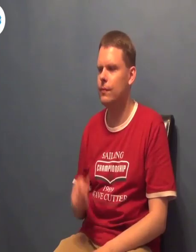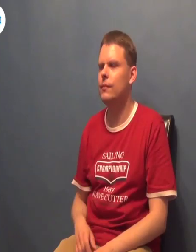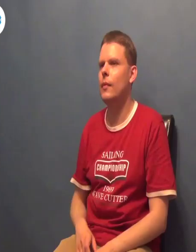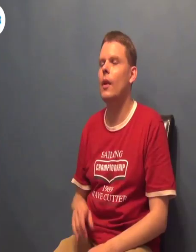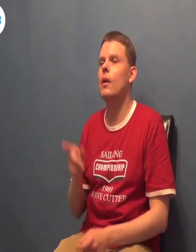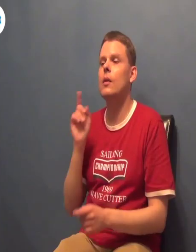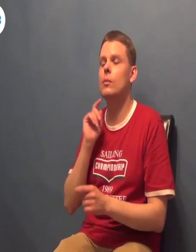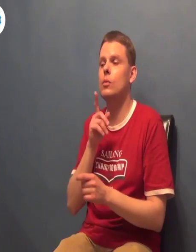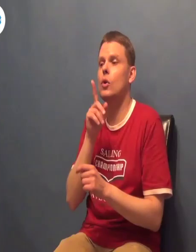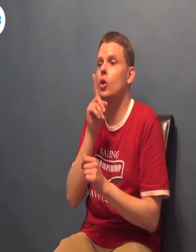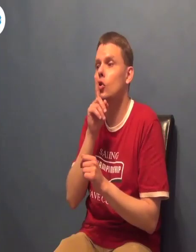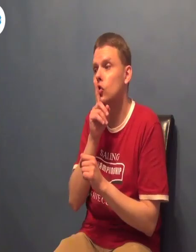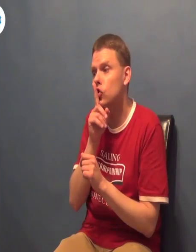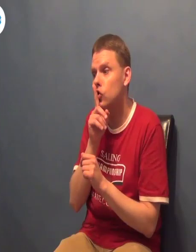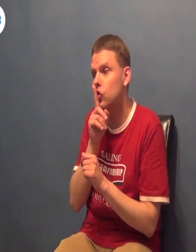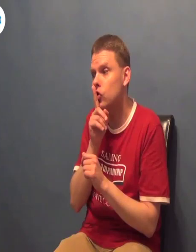Cicho.